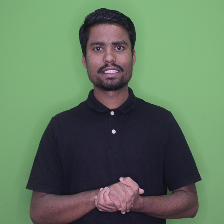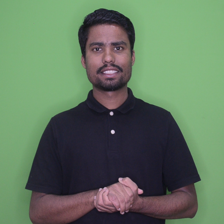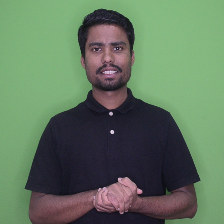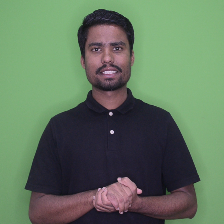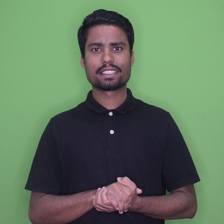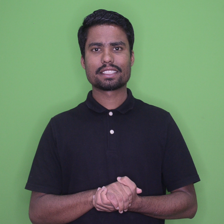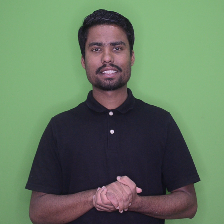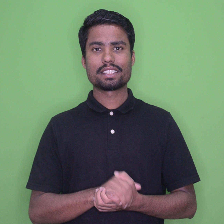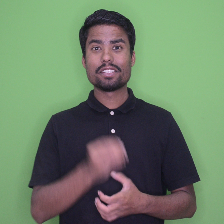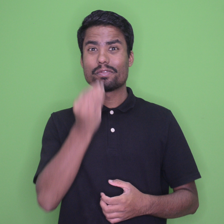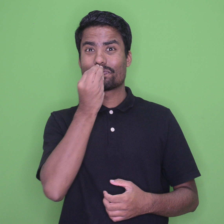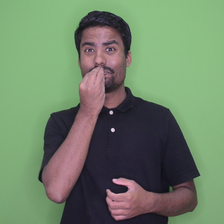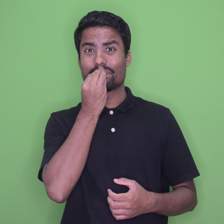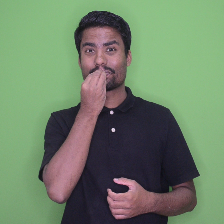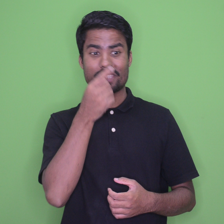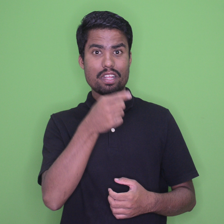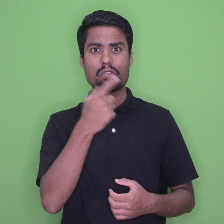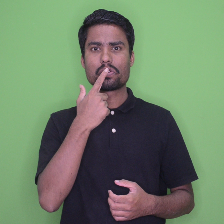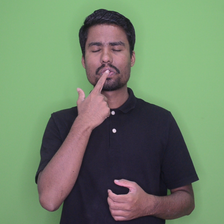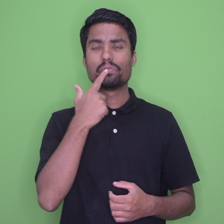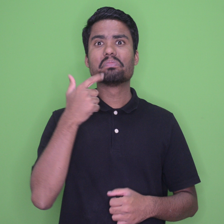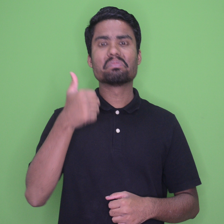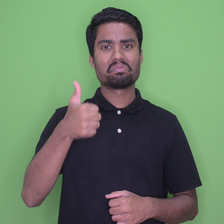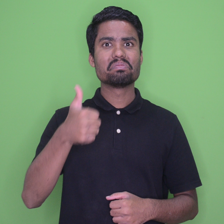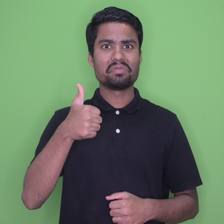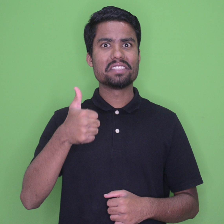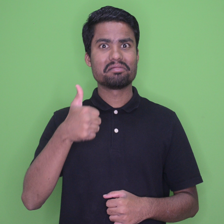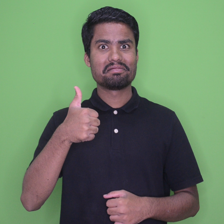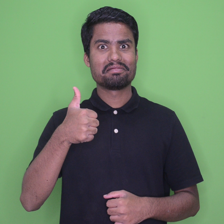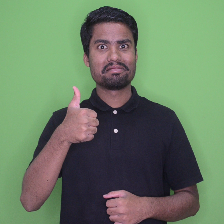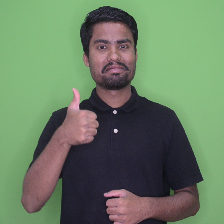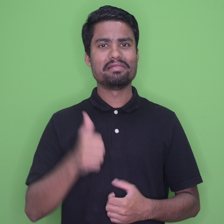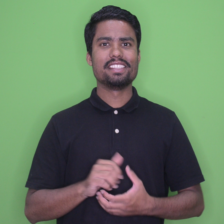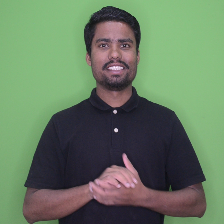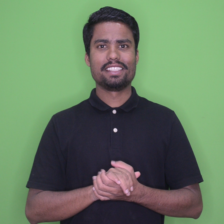food is tastty